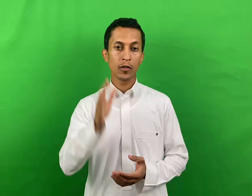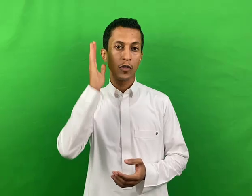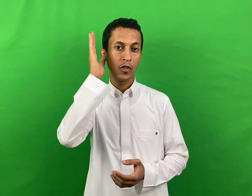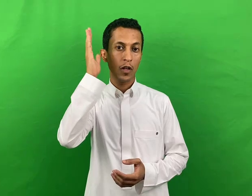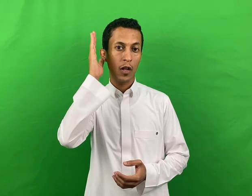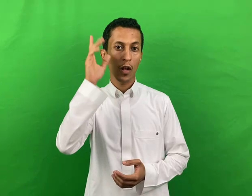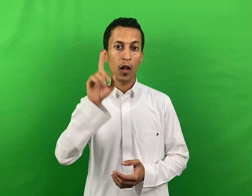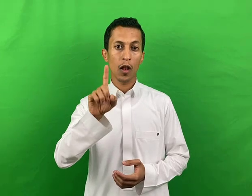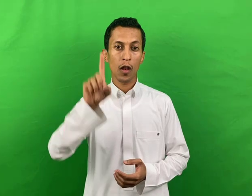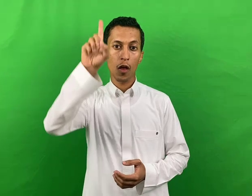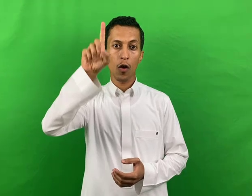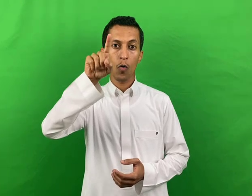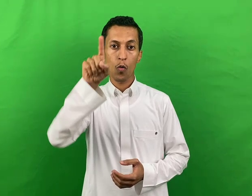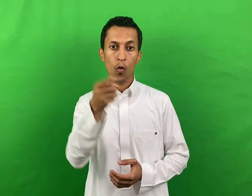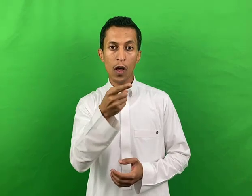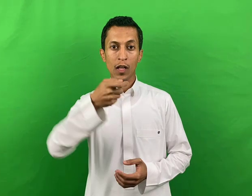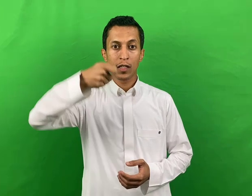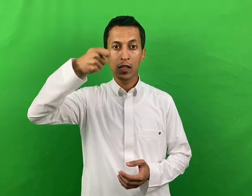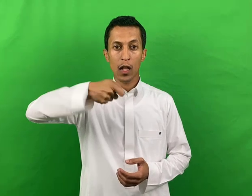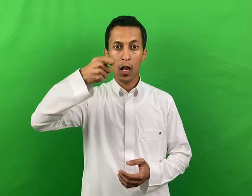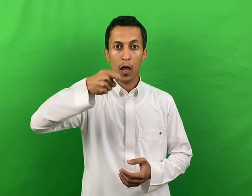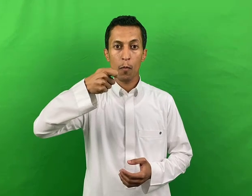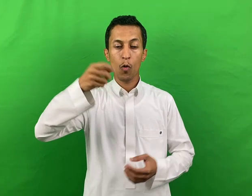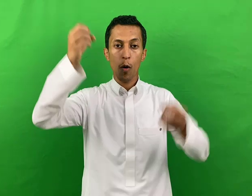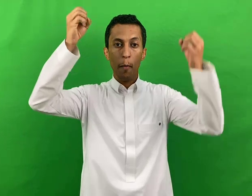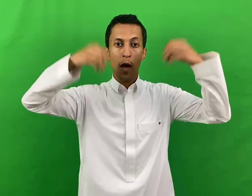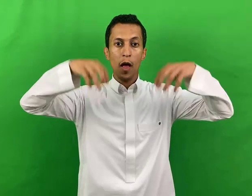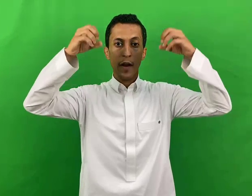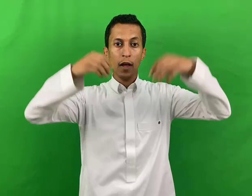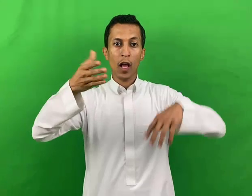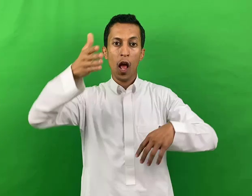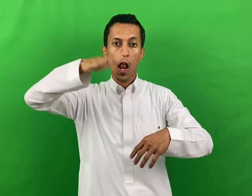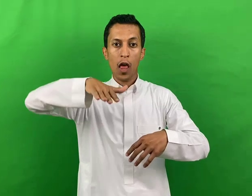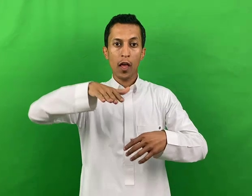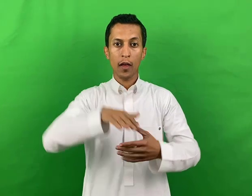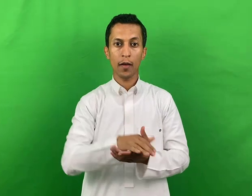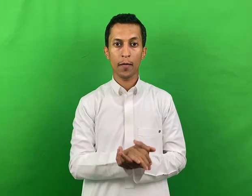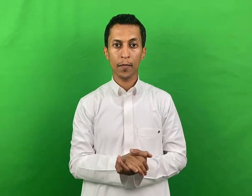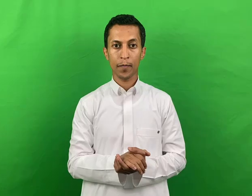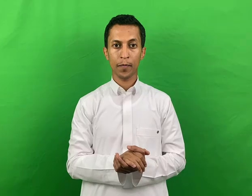صلى الله وسلم وبارك عليه